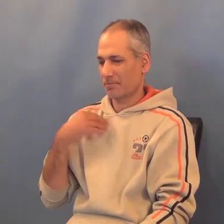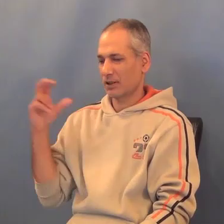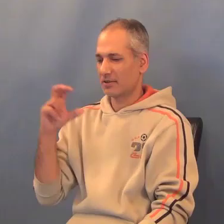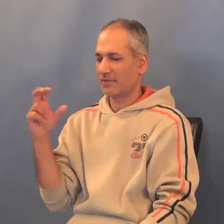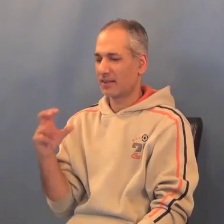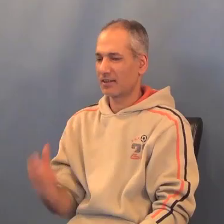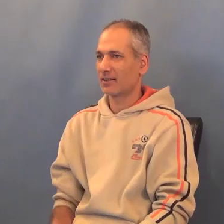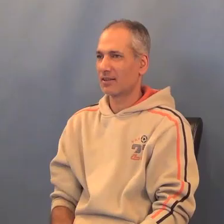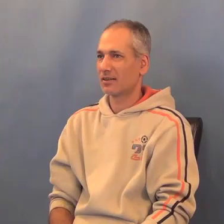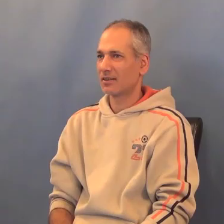Lepiej by było w czwartek.